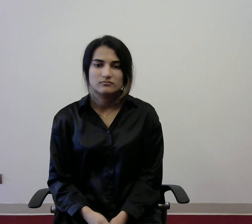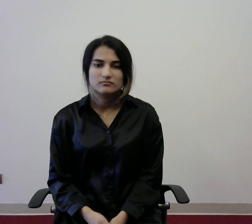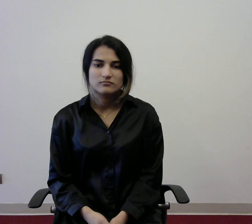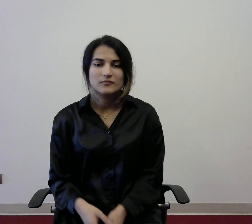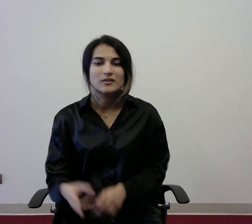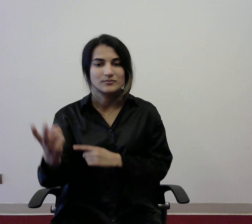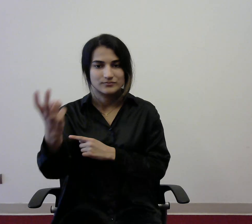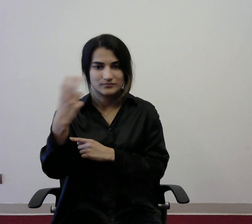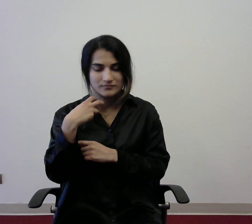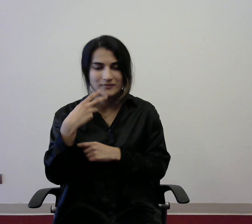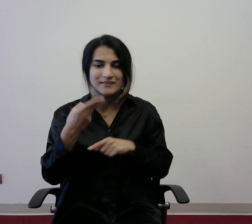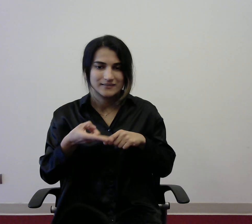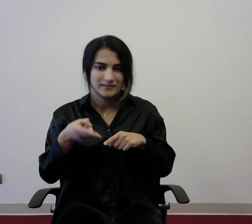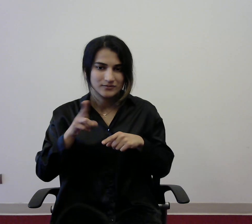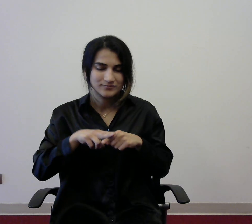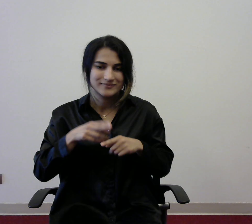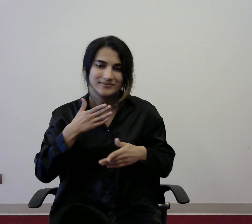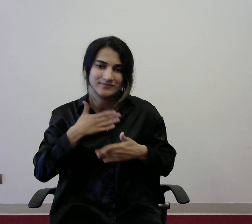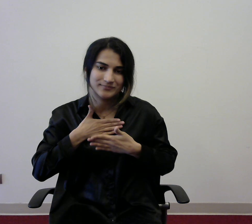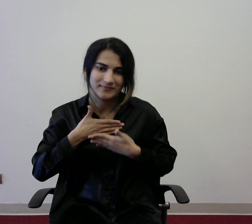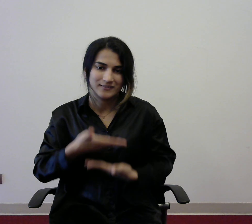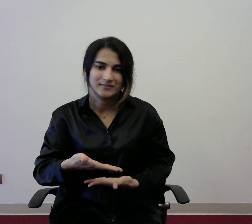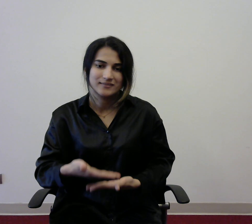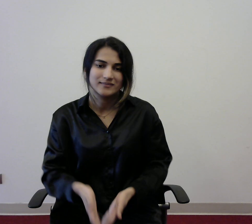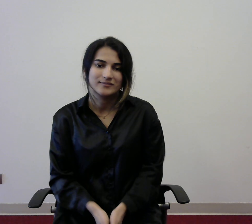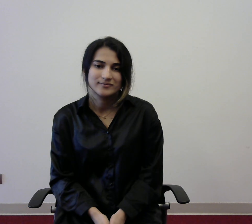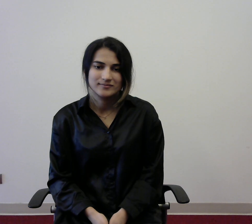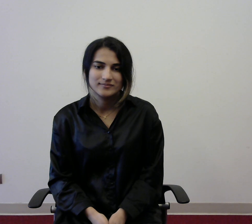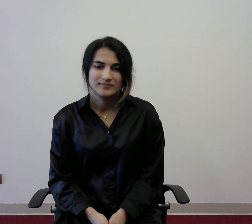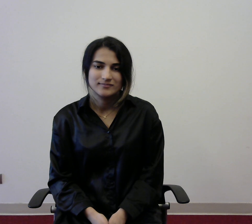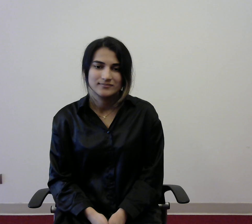Gəldiyinizə görə minnətdaram